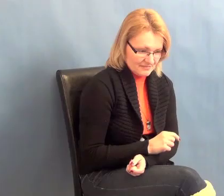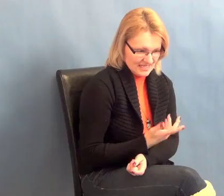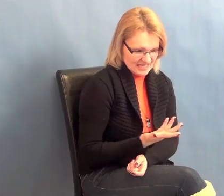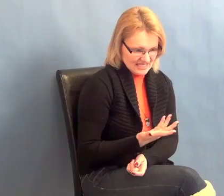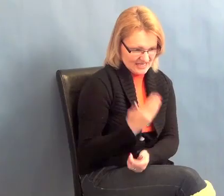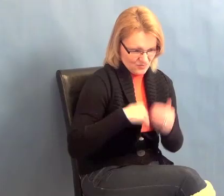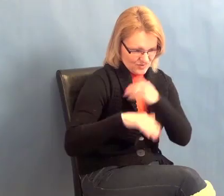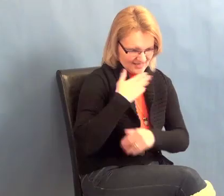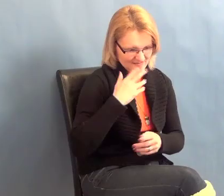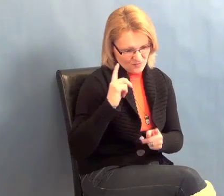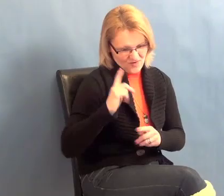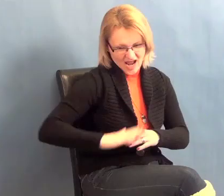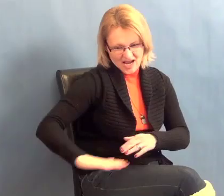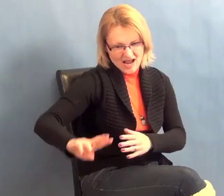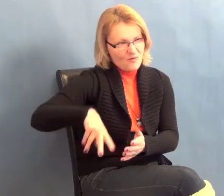Góry? Ostrzeżenie przed upadkiem?